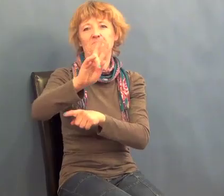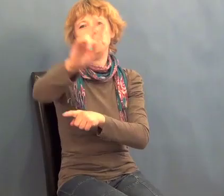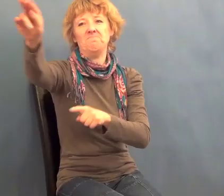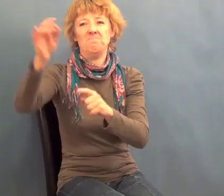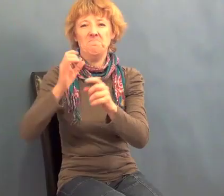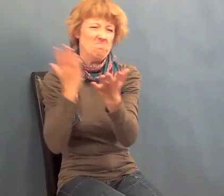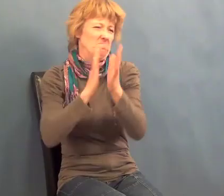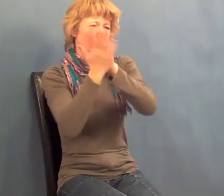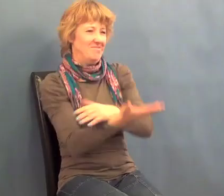Już, zmiana, koniec.